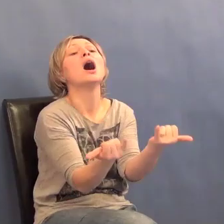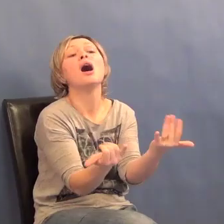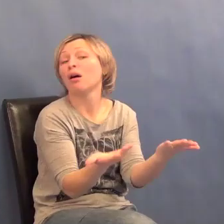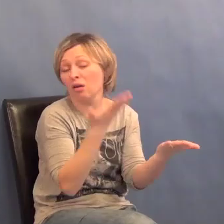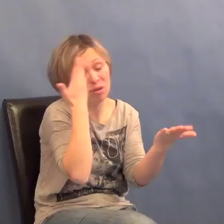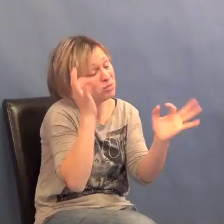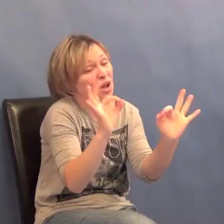Nic nie umie, zero.